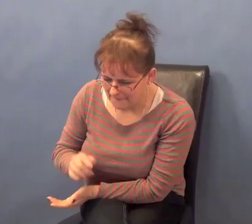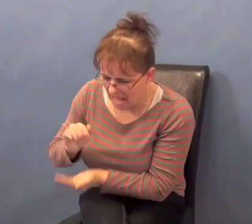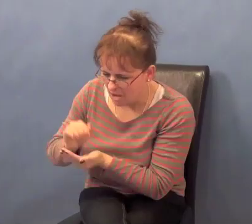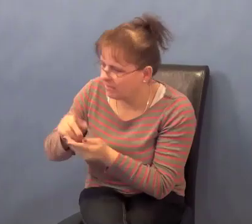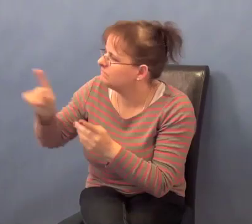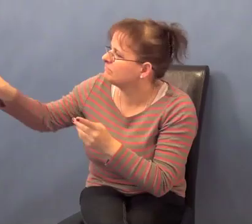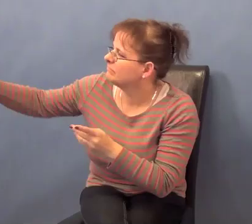To hamburger.